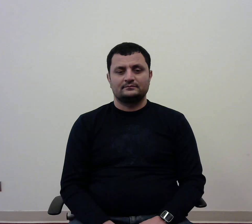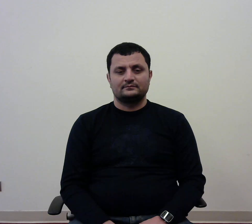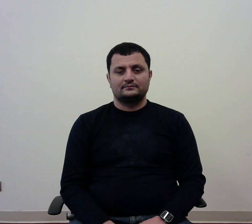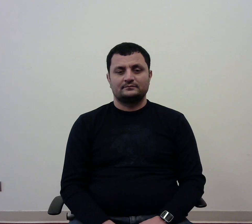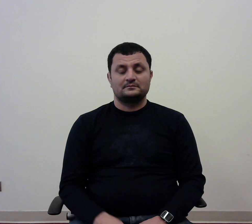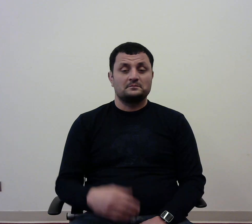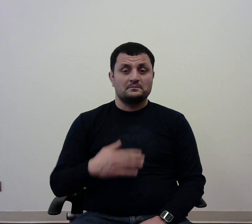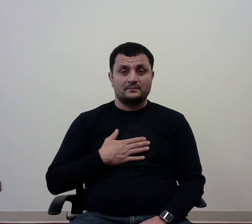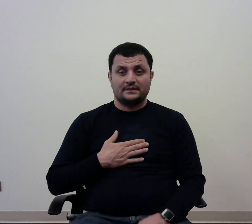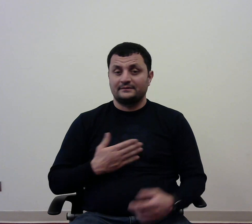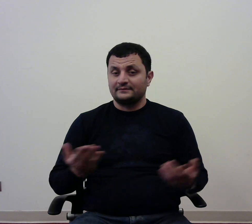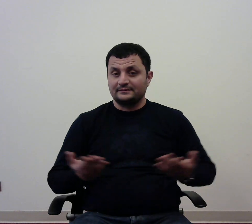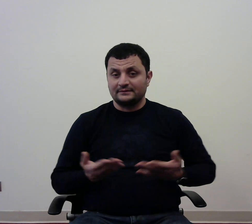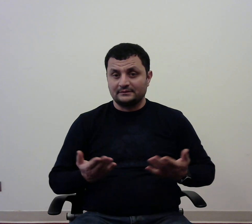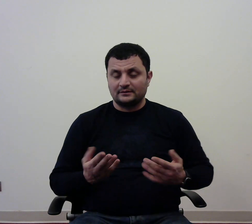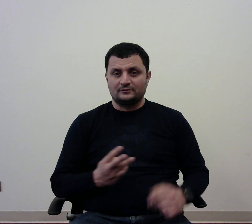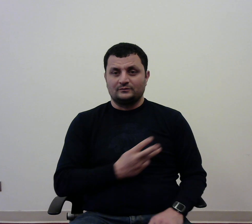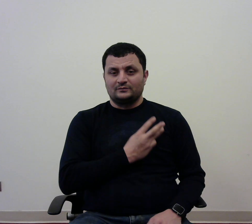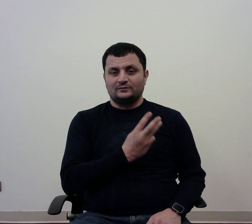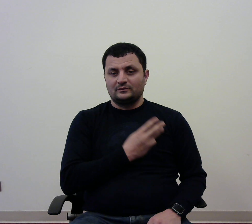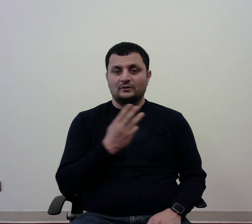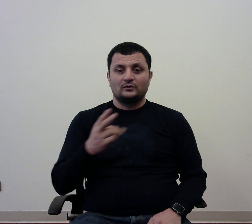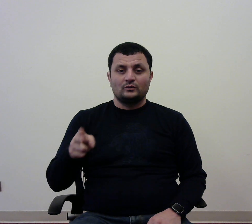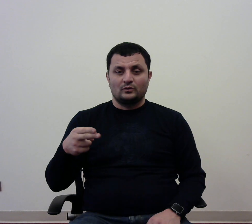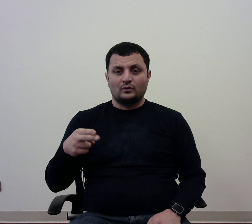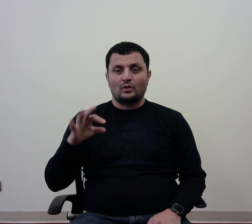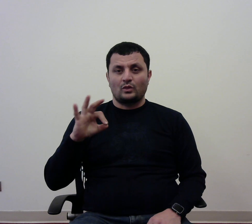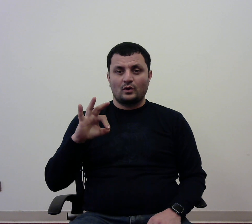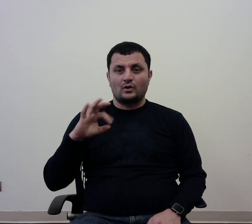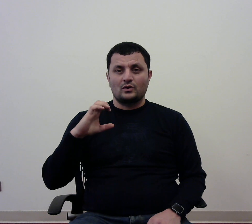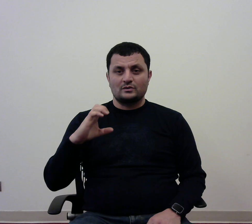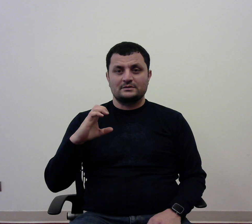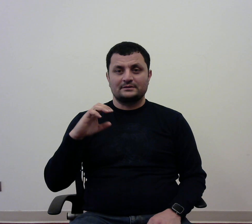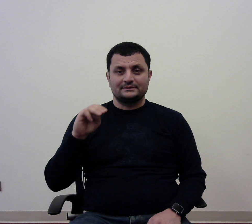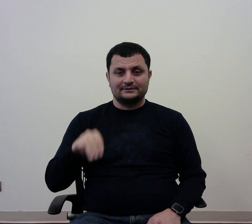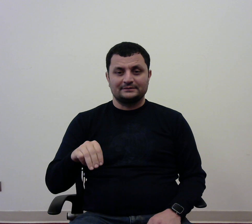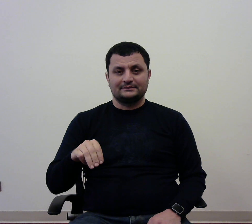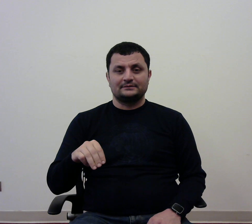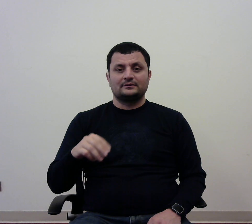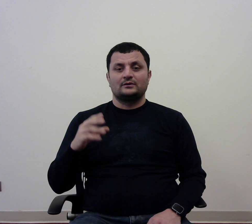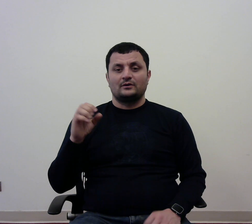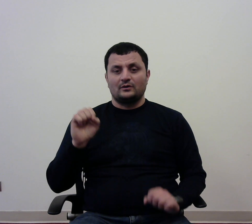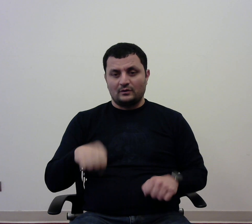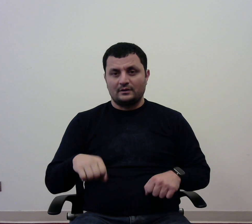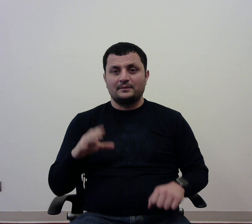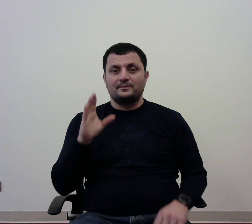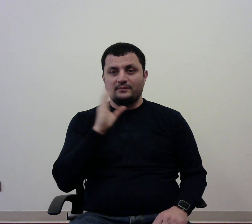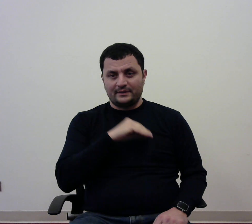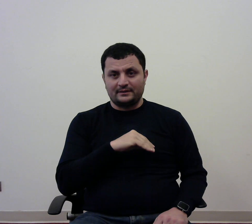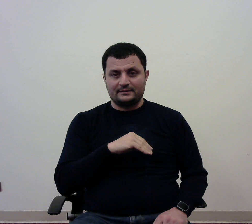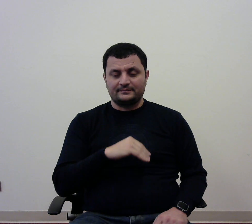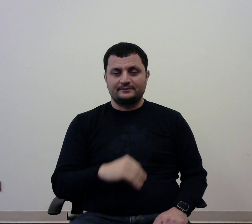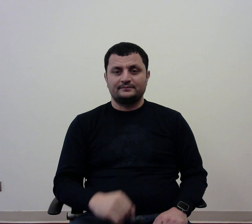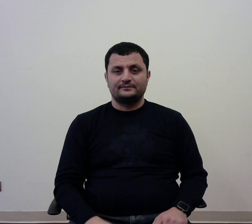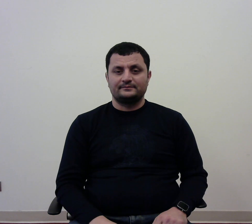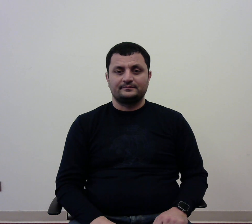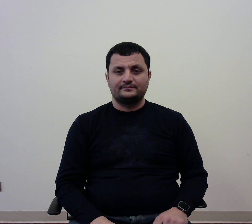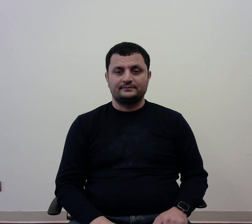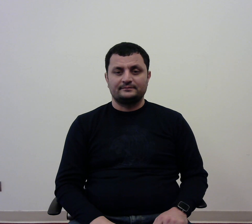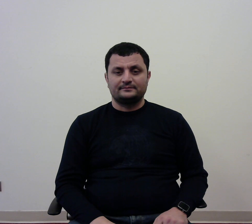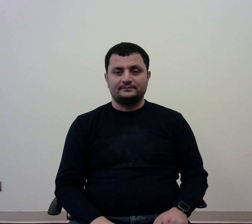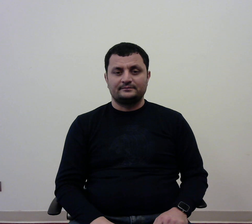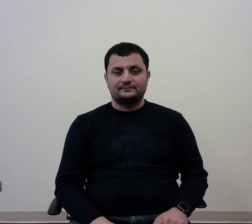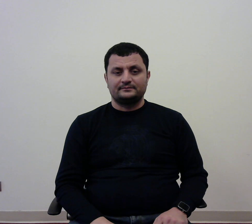Mən necə könüllü DOST ola bilərəm?